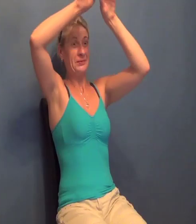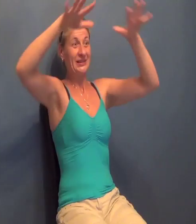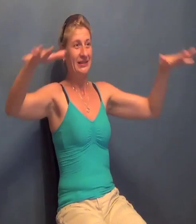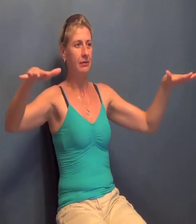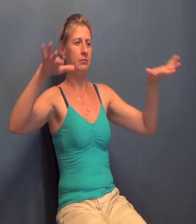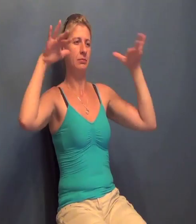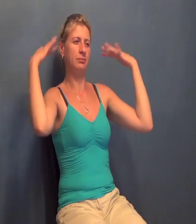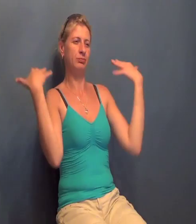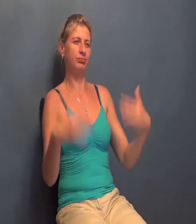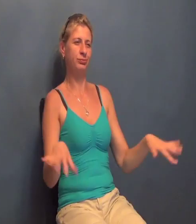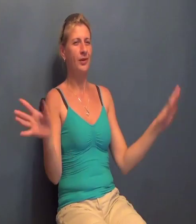Okazuje się, że to nic takiego.